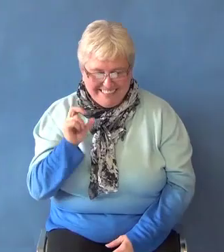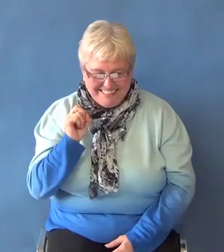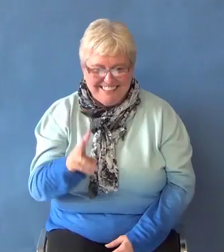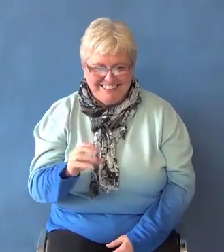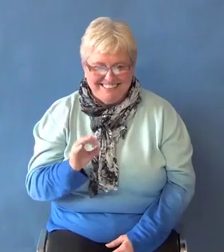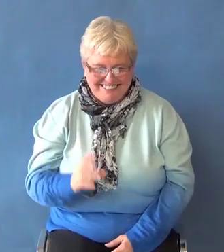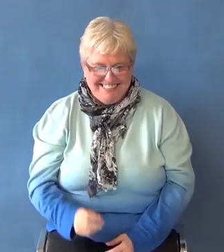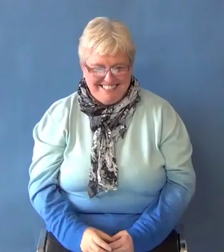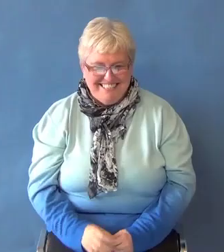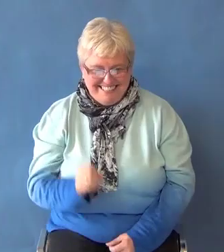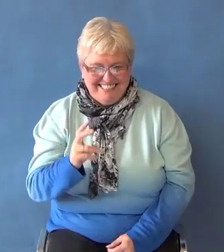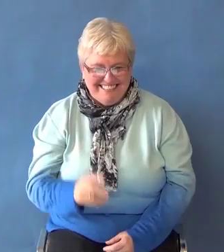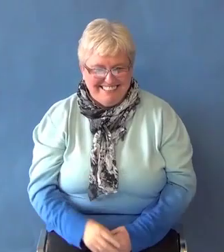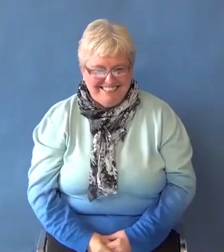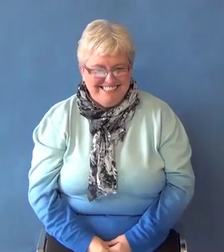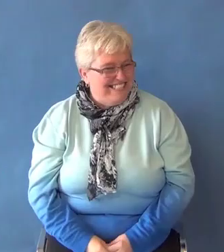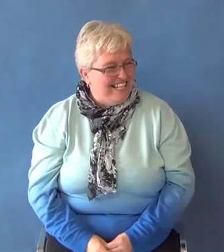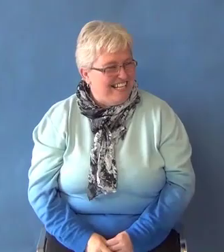Tak, tak.